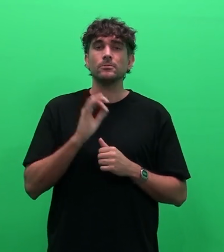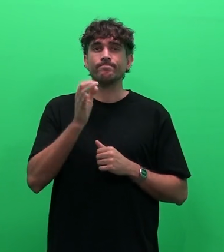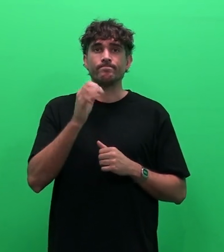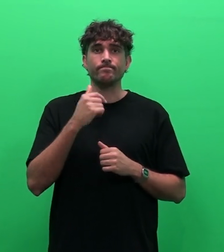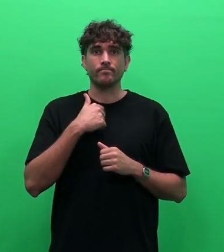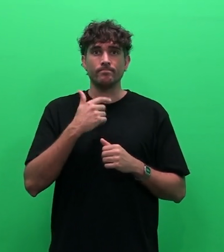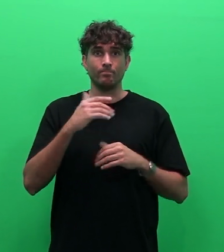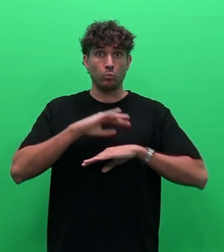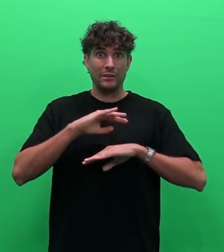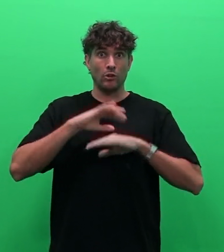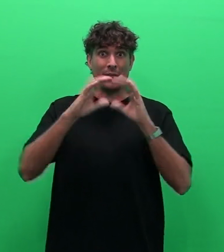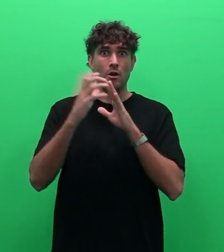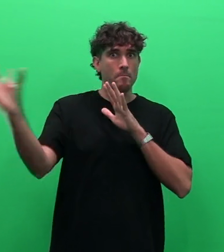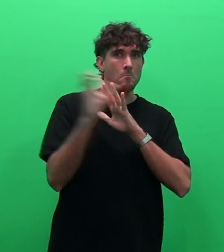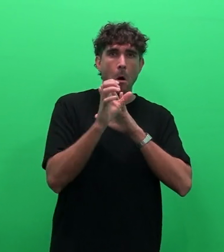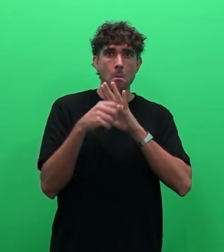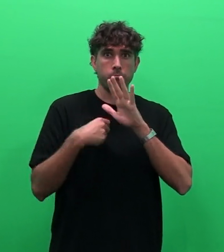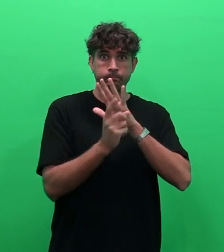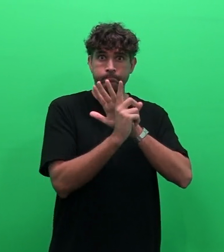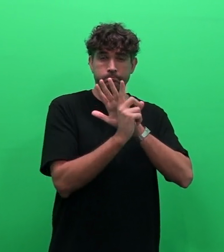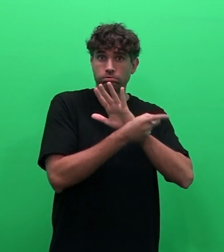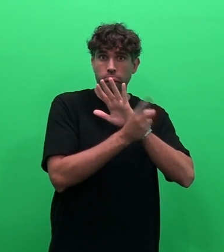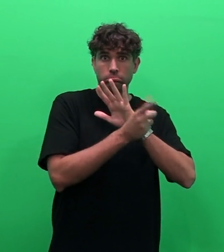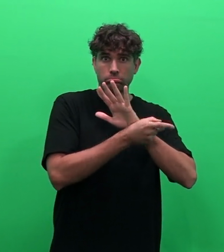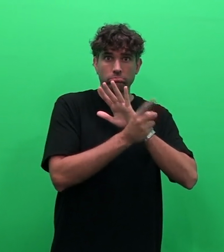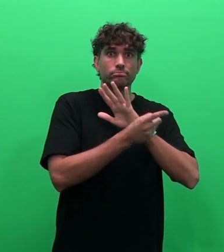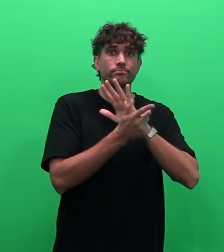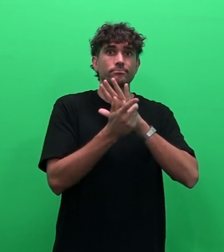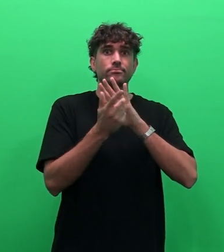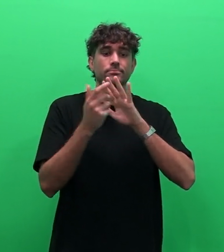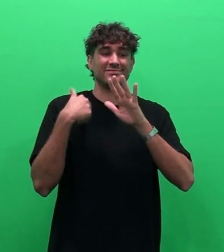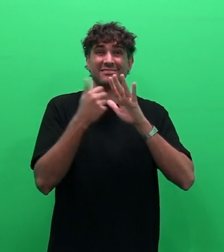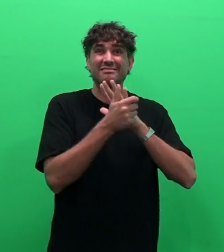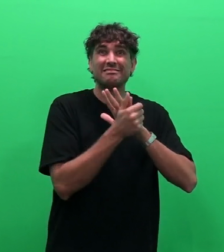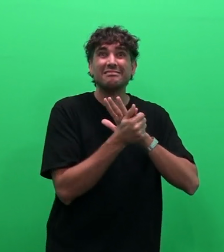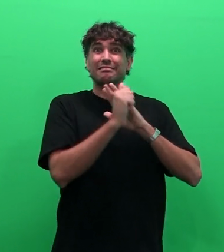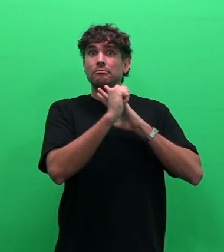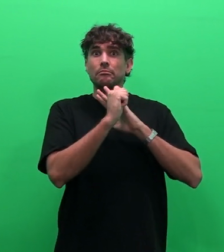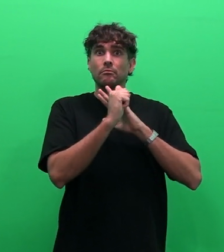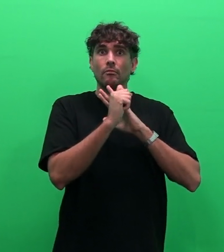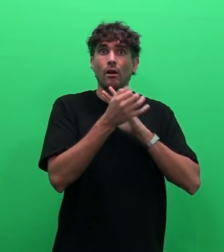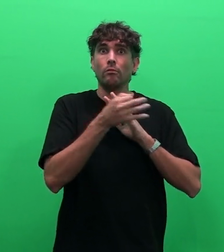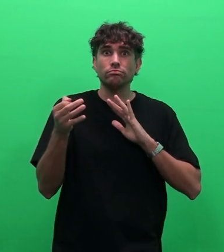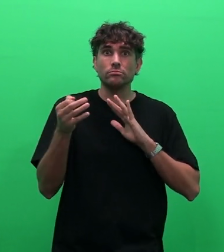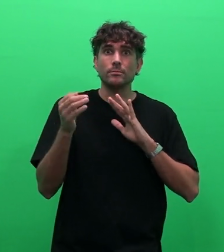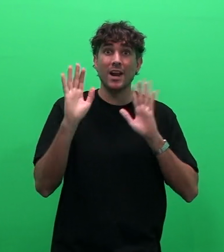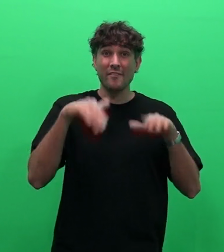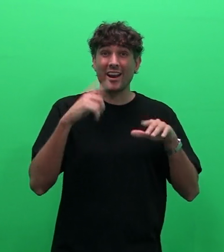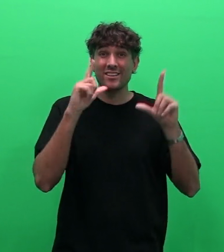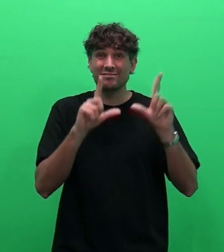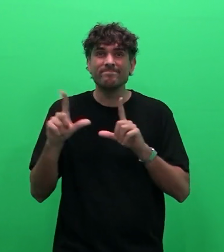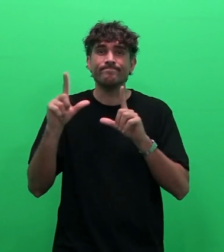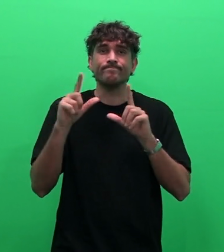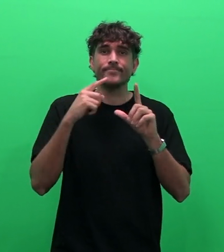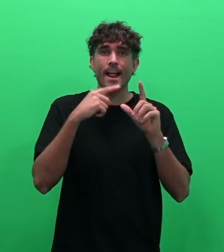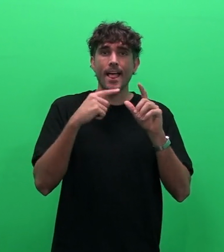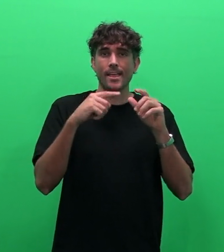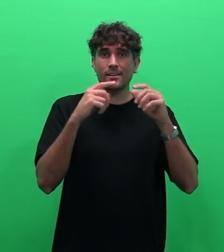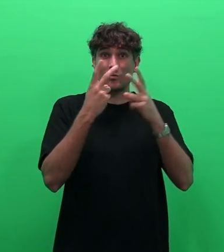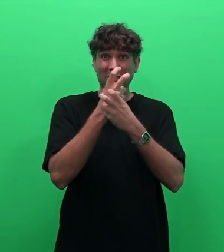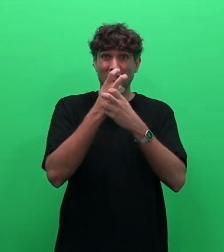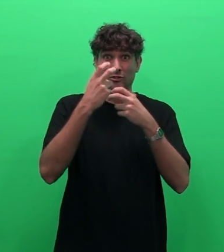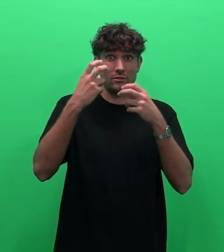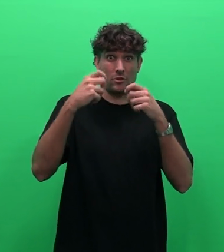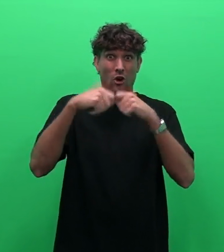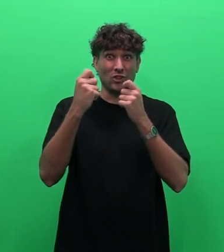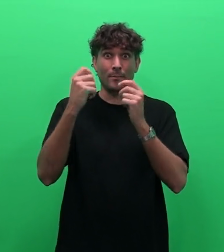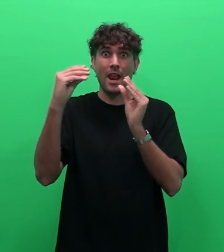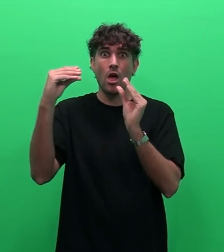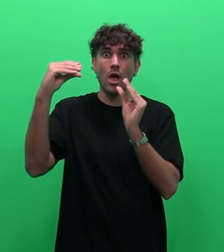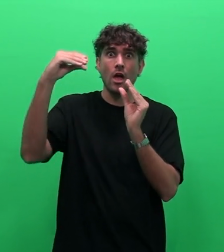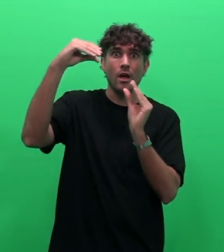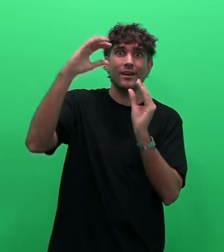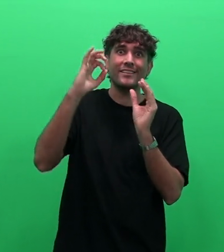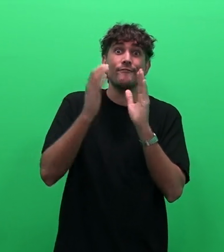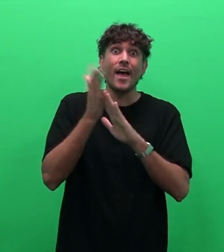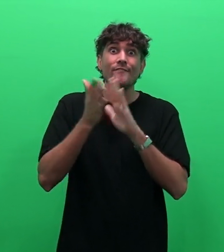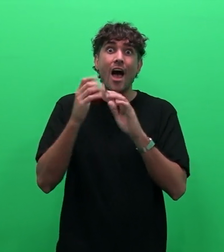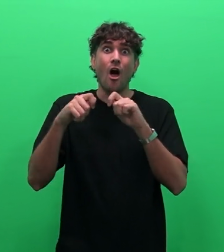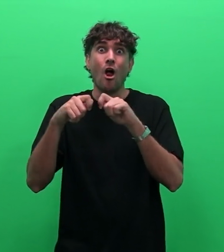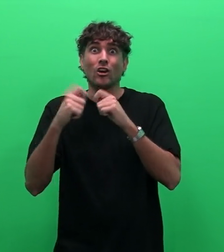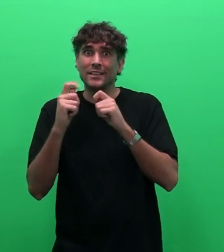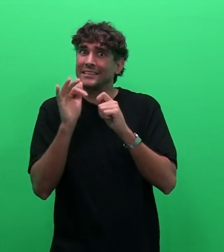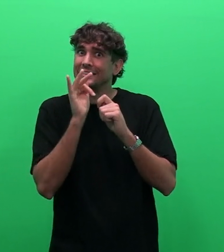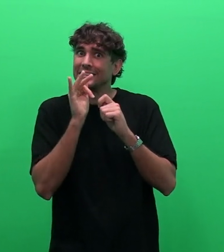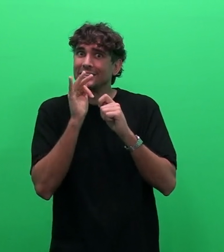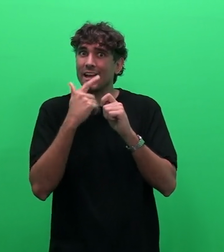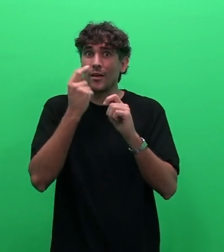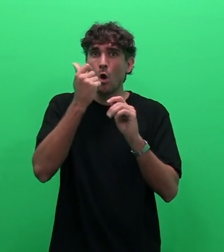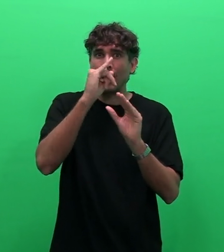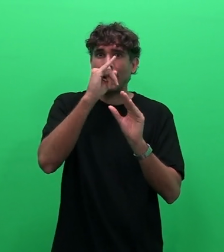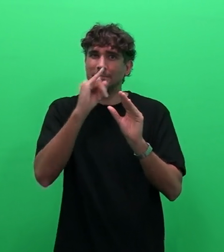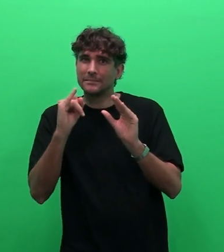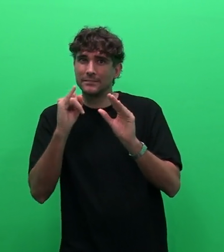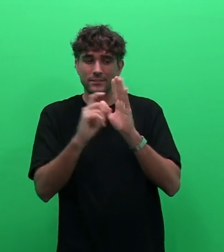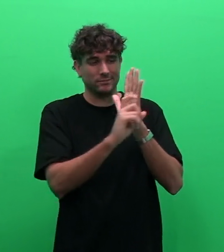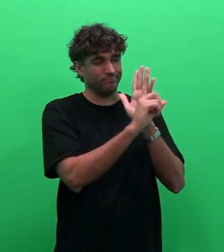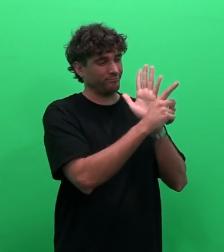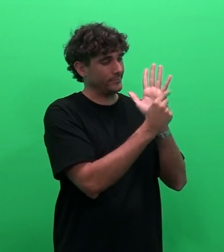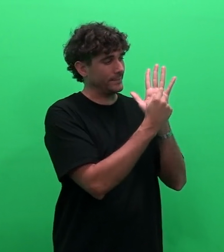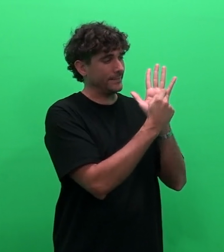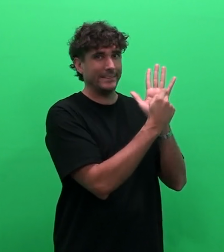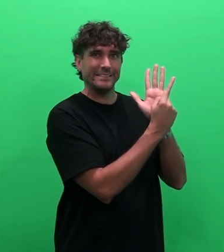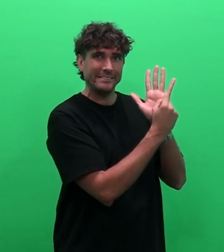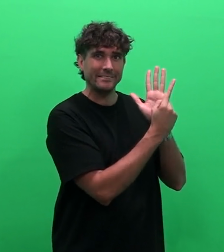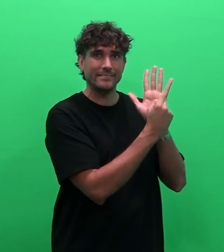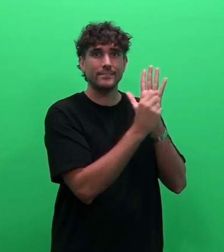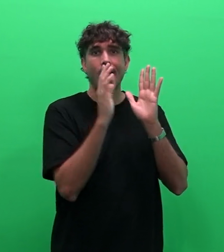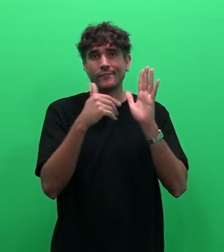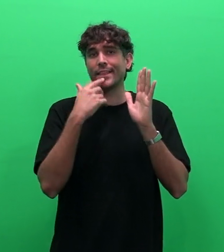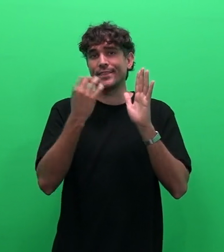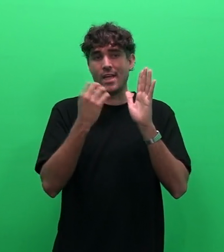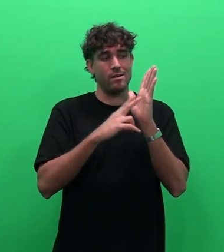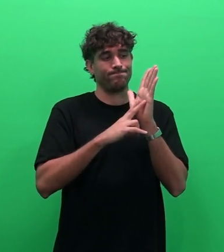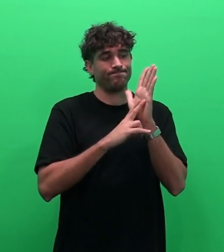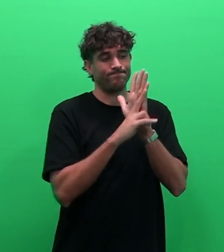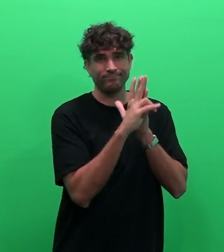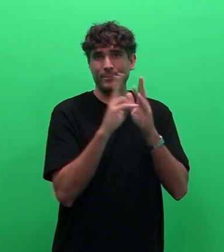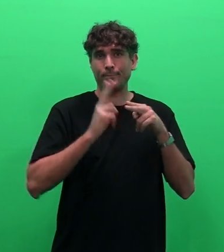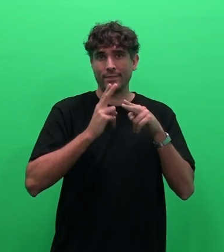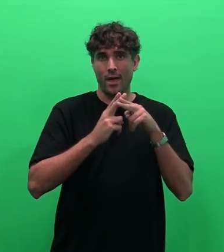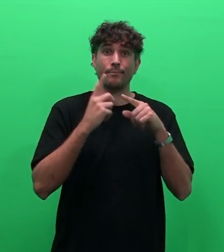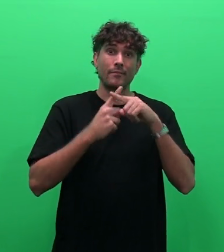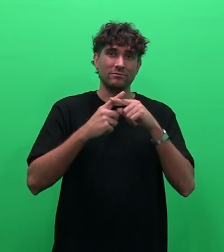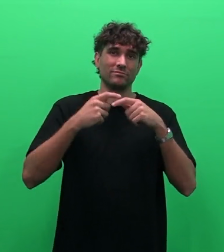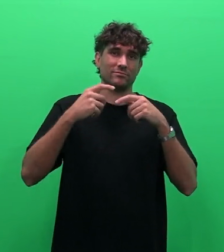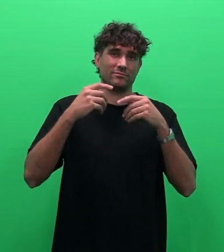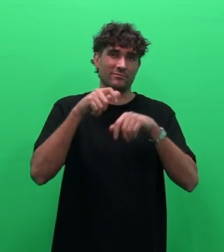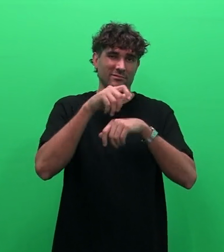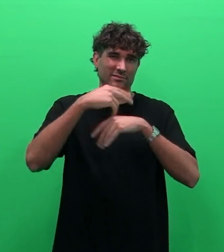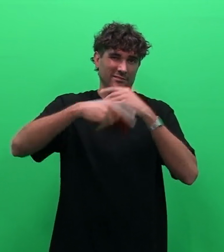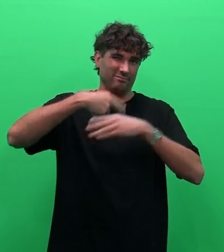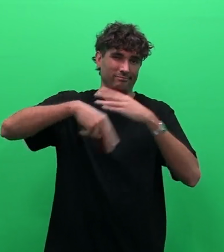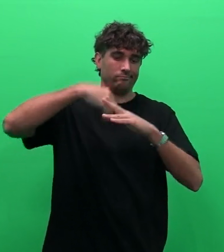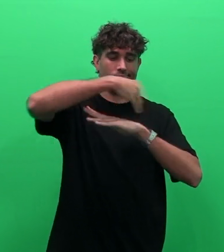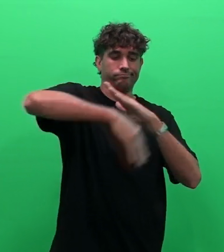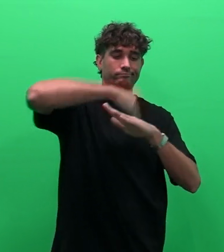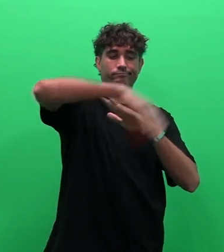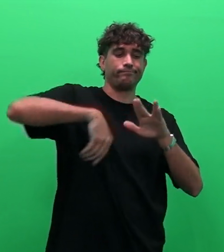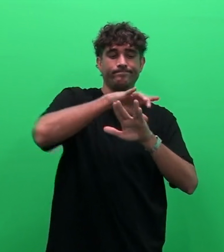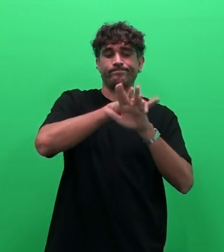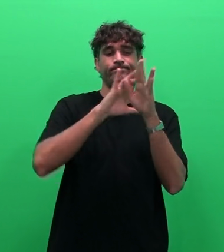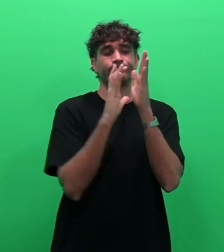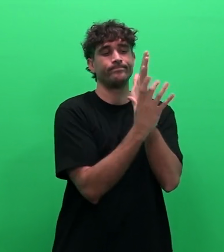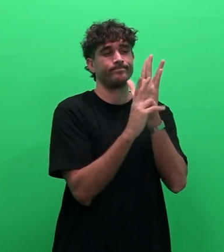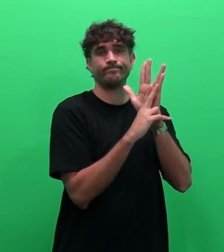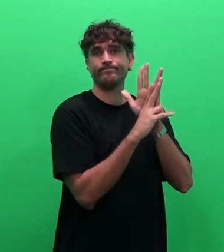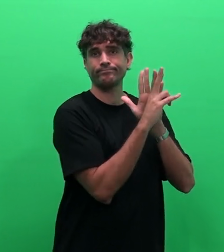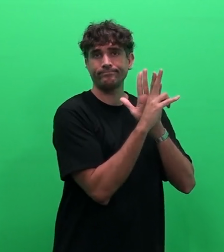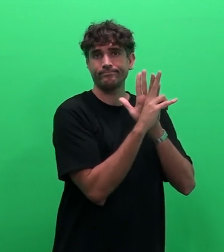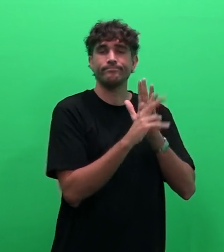Sí, jo jugava de porter i la pilota em va anar a parar a la mà i el dit petit em va quedar penjant, vaig intentar posar-lo bé i ho vaig aconseguir. Em van fer una radiografia i van veure que l'os estava a punt de trencar-se, però encara no s'havia trencat, només tenia una petita esquerda. Al final em van haver de posar una fèrula al dit i em van embenar tota la mà per aguantar els dos dits junts i rectes.